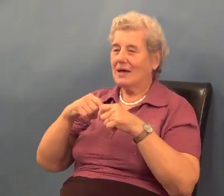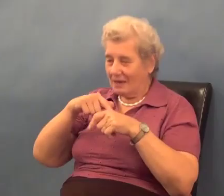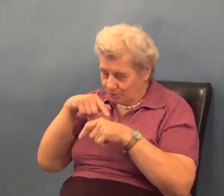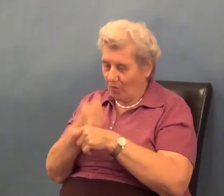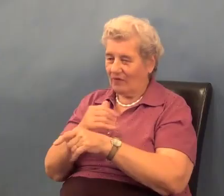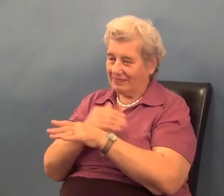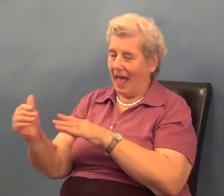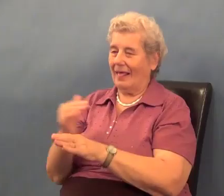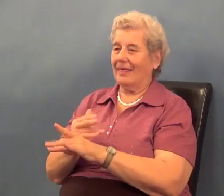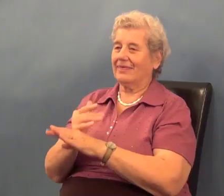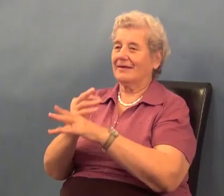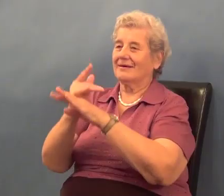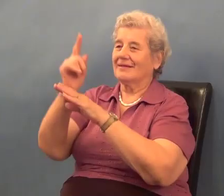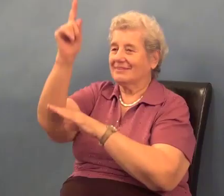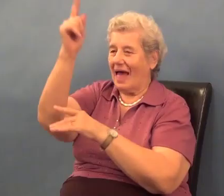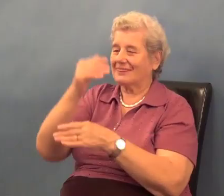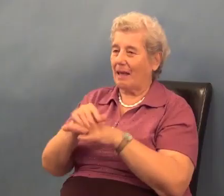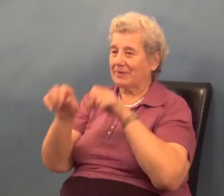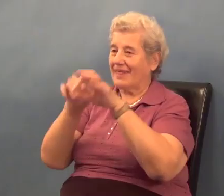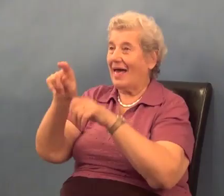I znowu wchodzi na górę, po drabinie.